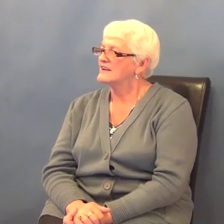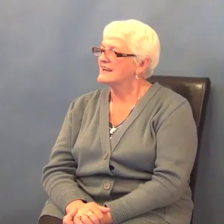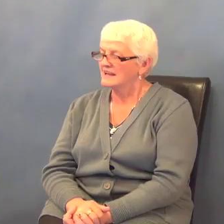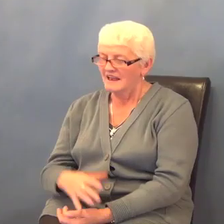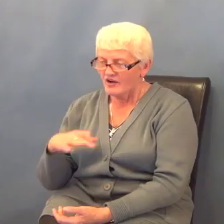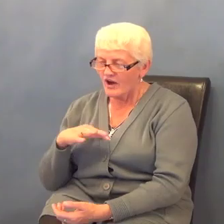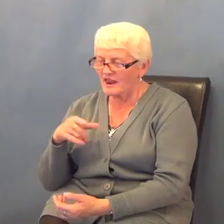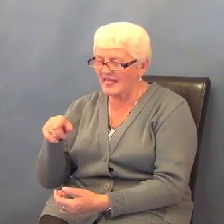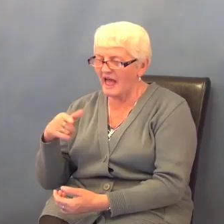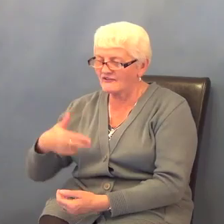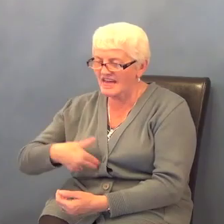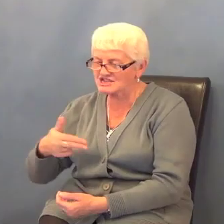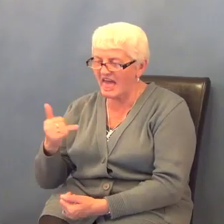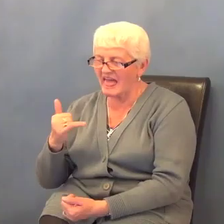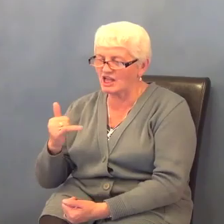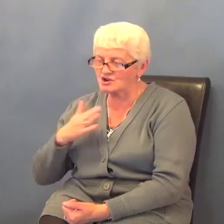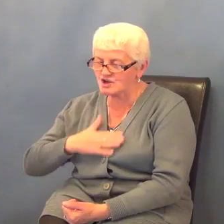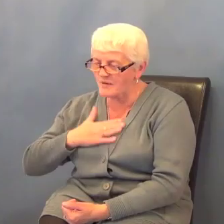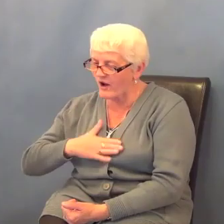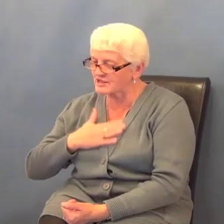Wolne to w niedzielę, i w sobotę.